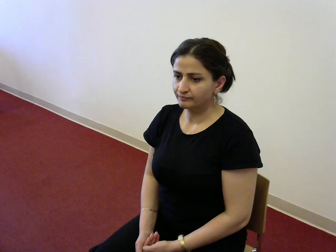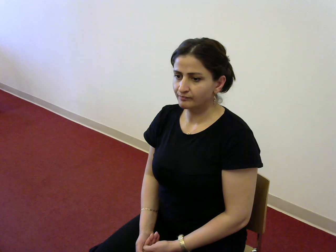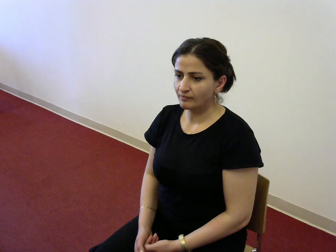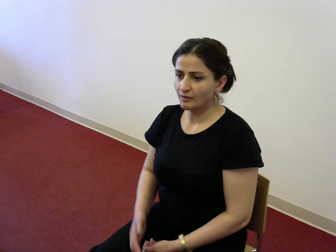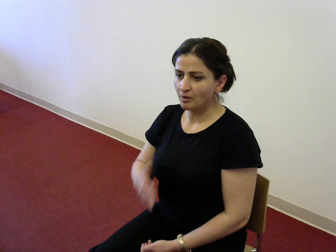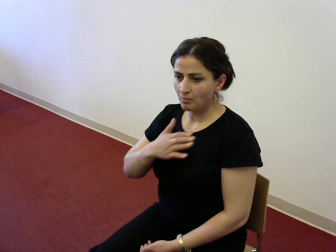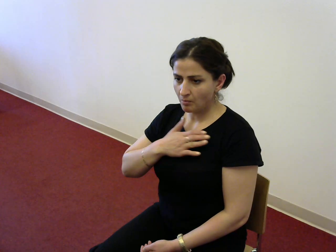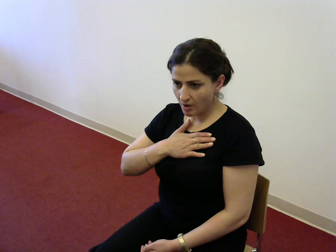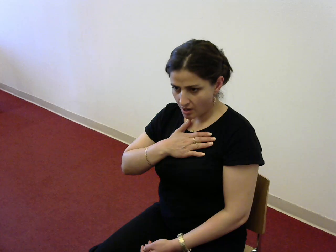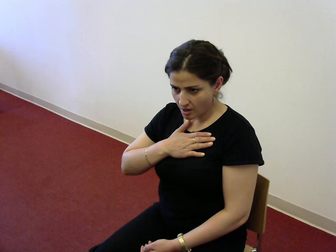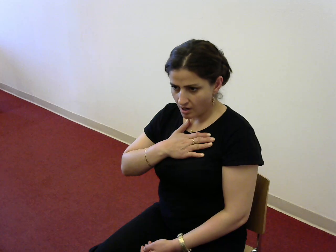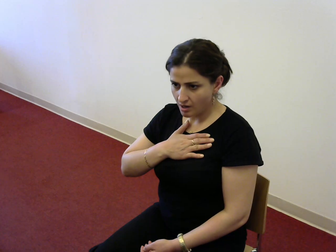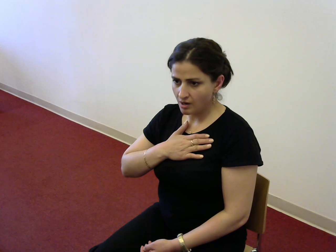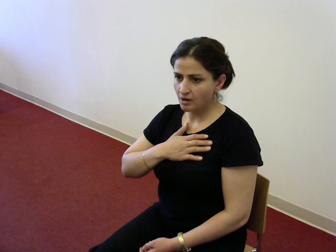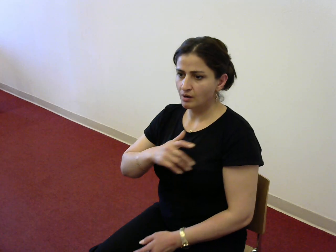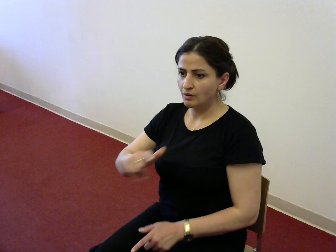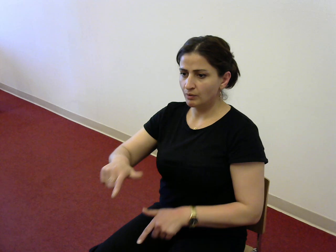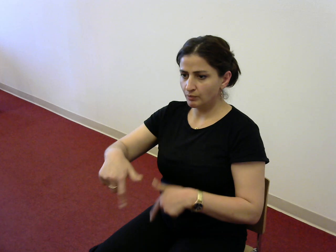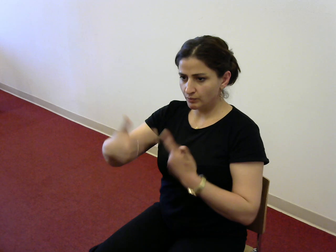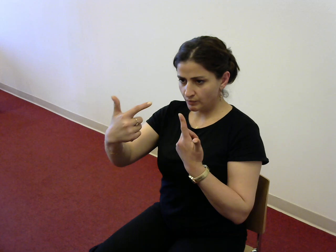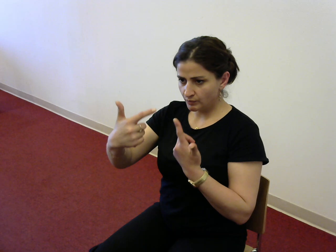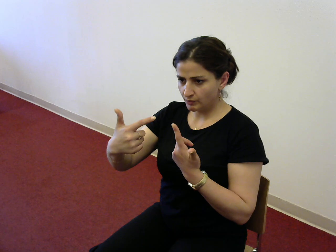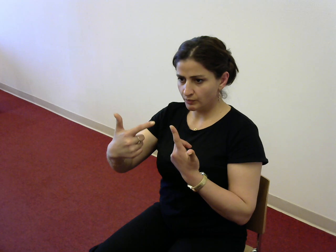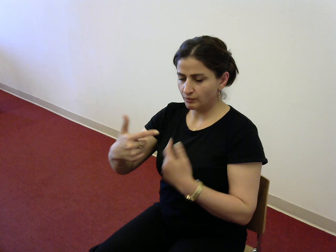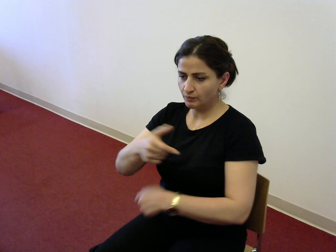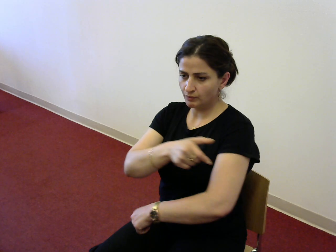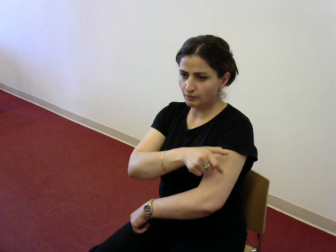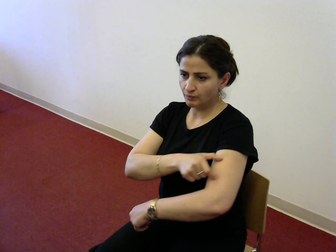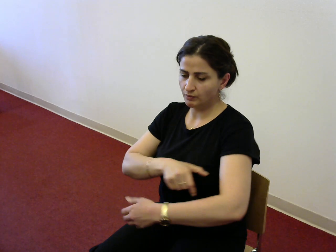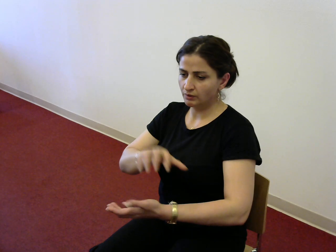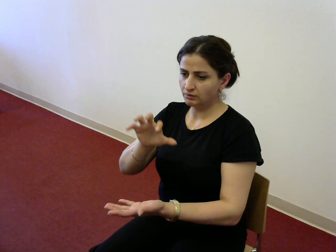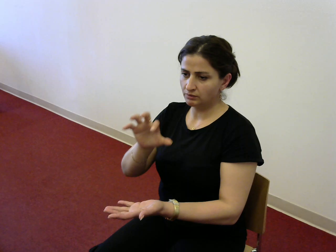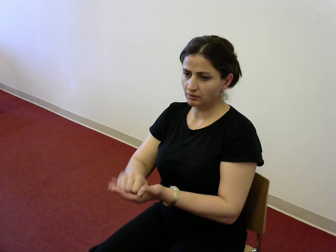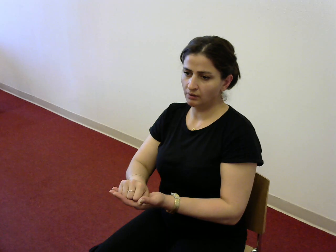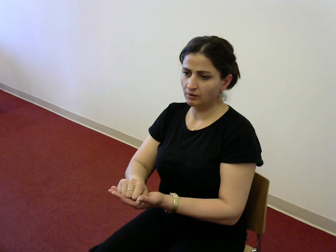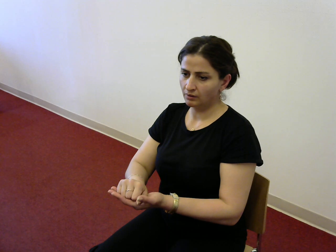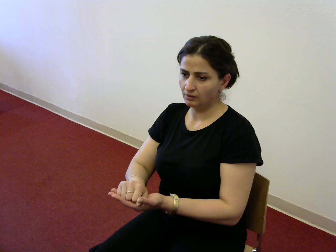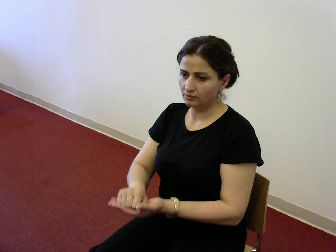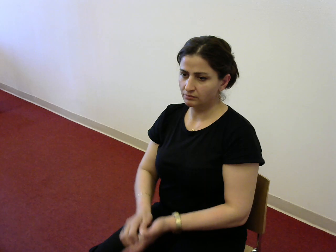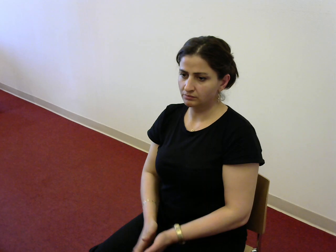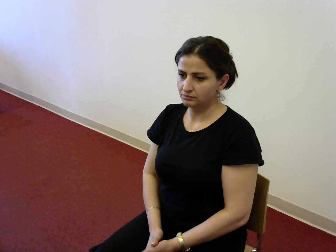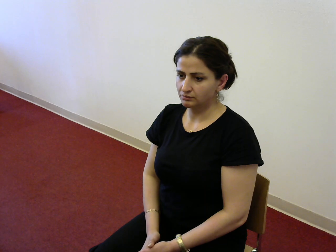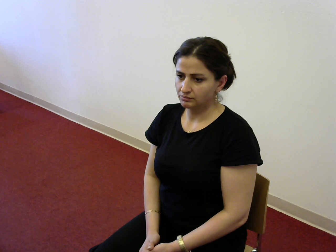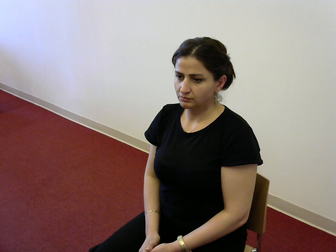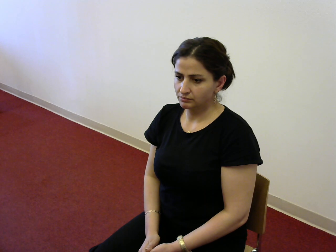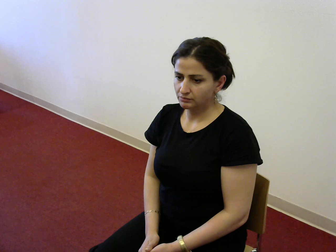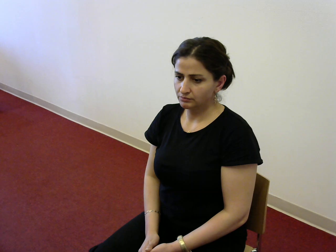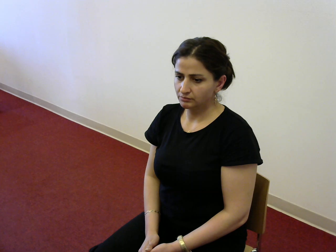Mən onlayn növbə götürmüşəm